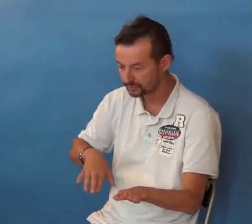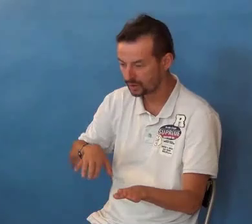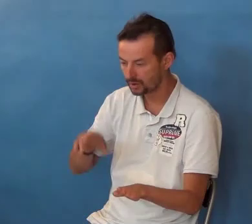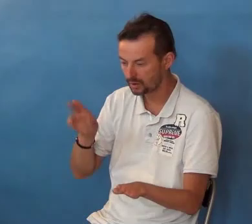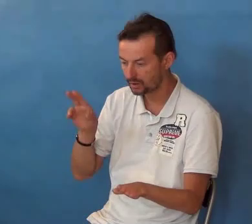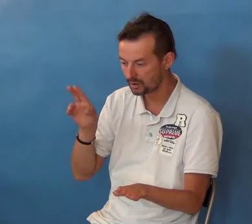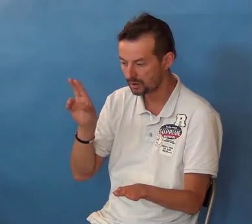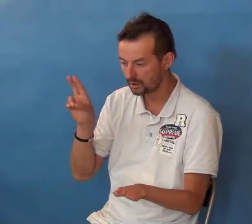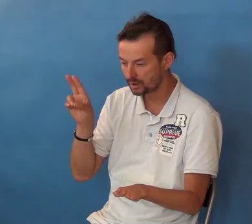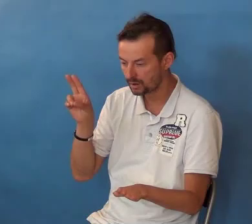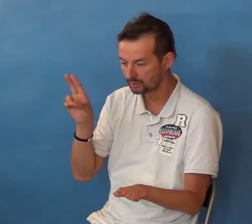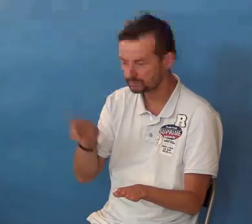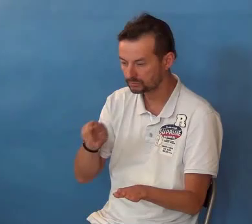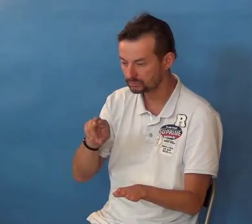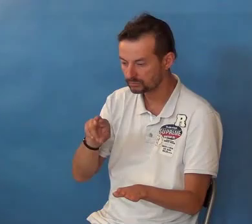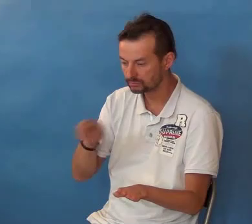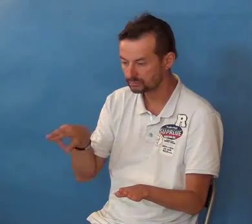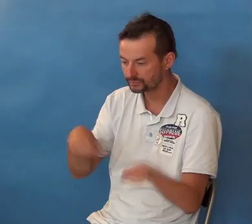Krzyżyk...